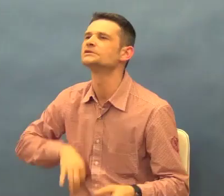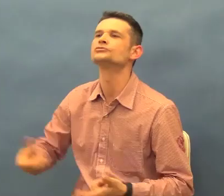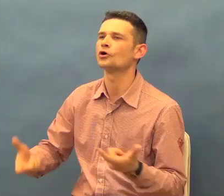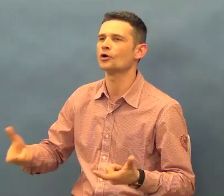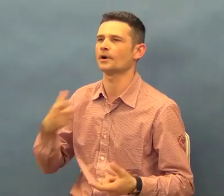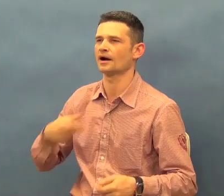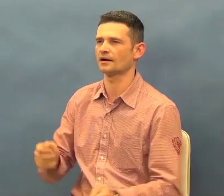A syn co robił?